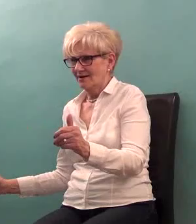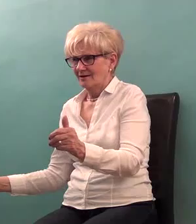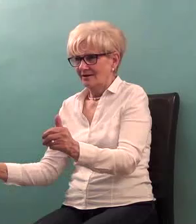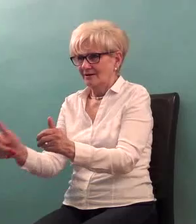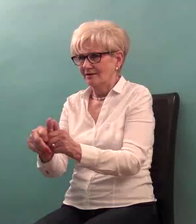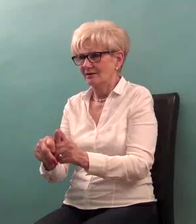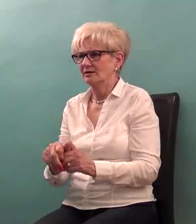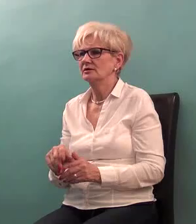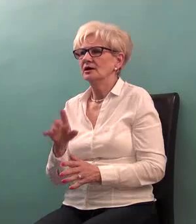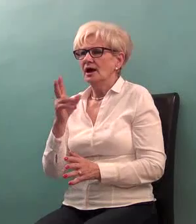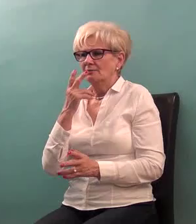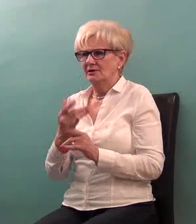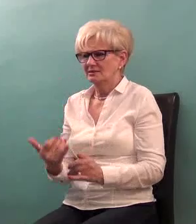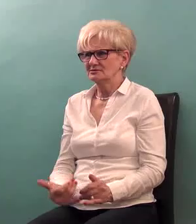Charlie Chaplin kopie go nogą, żeby go odsunąć.